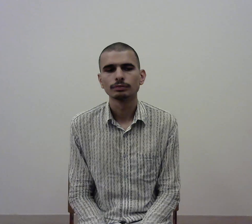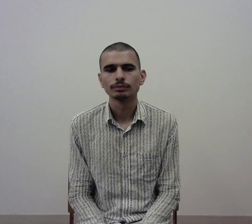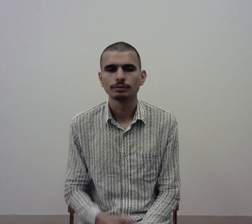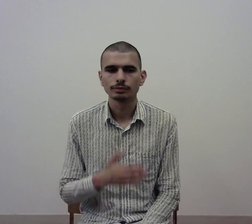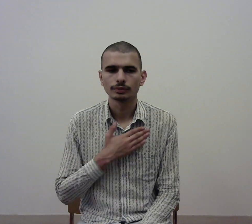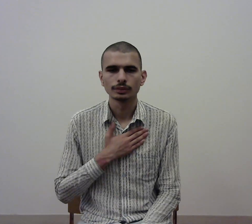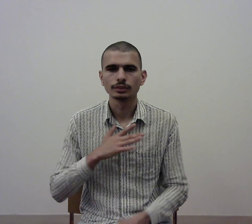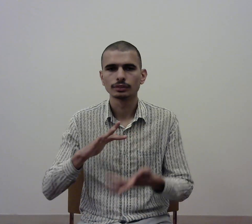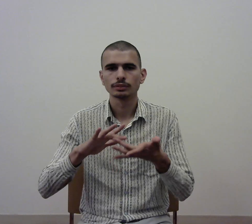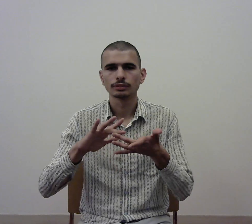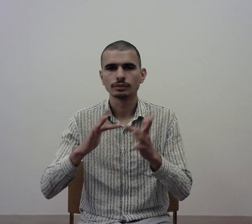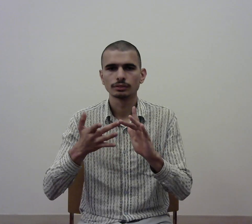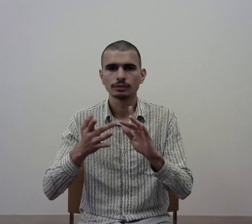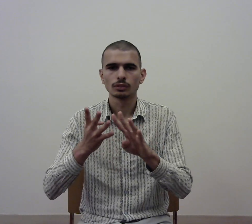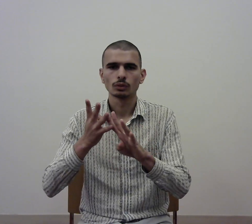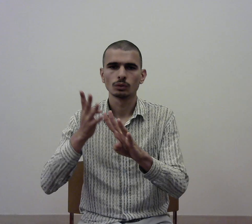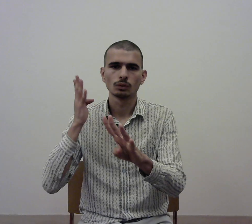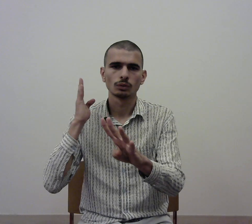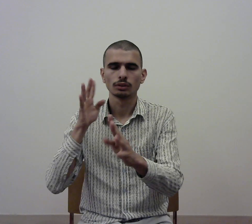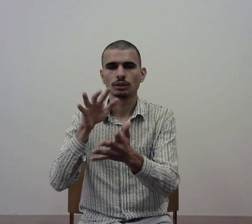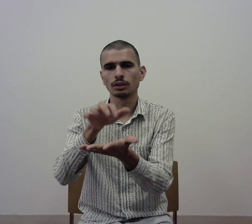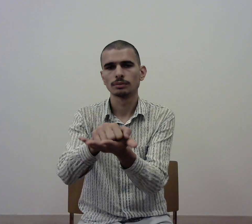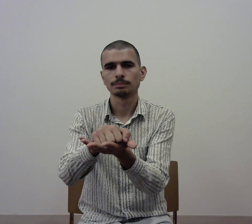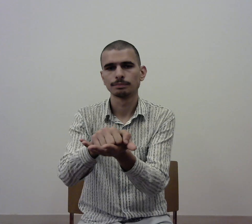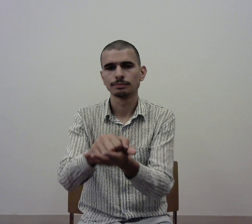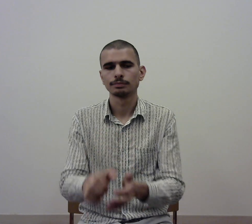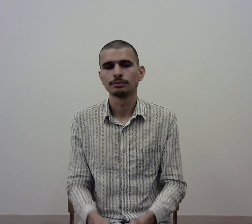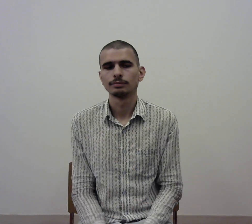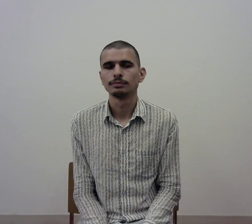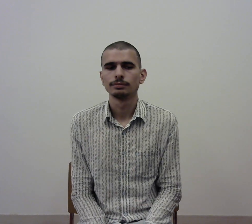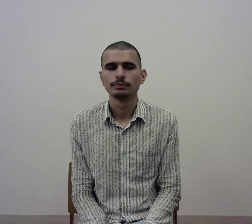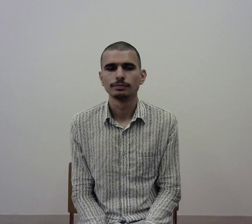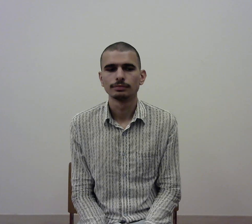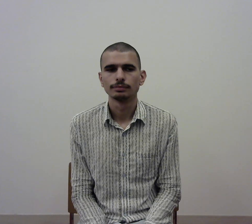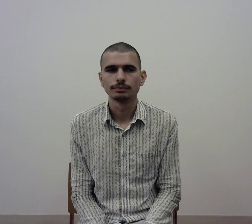Mən onlayn növbə götürmüşəm